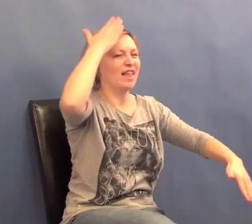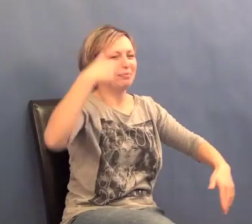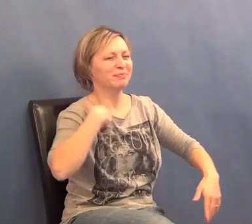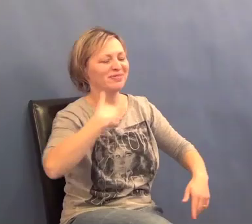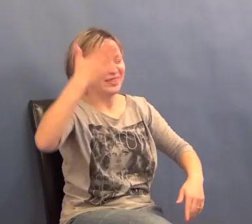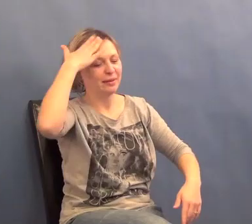Wiem.